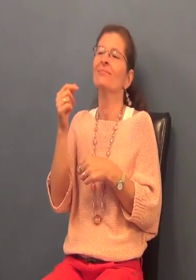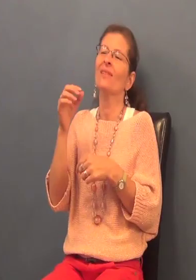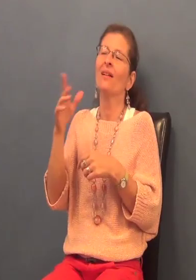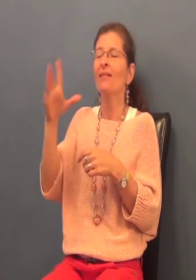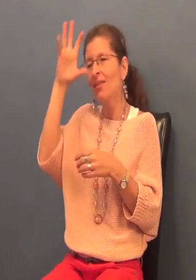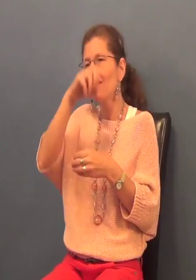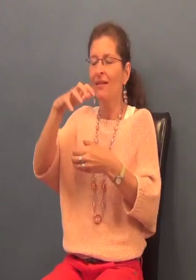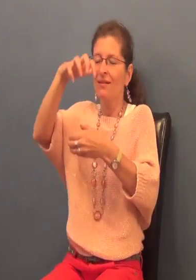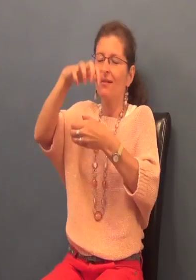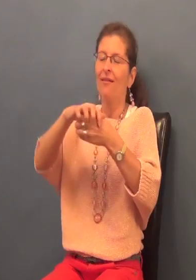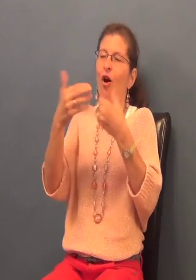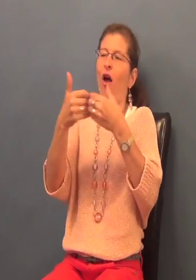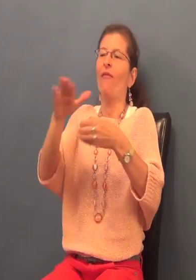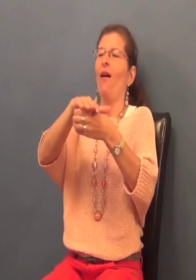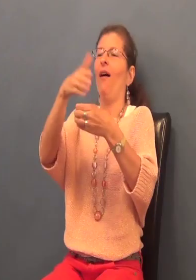Chłopiec zapomniał przykryć słoika, zostawił odkryty.